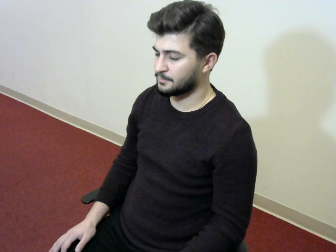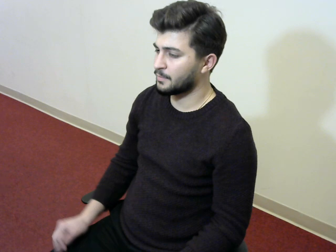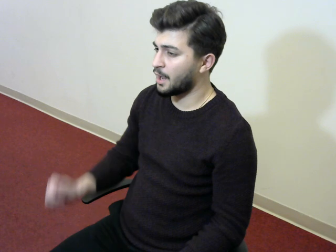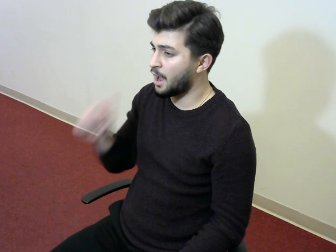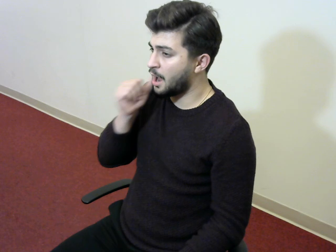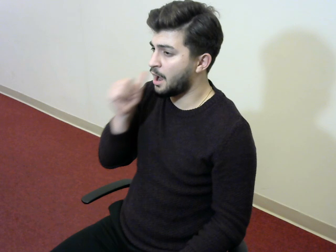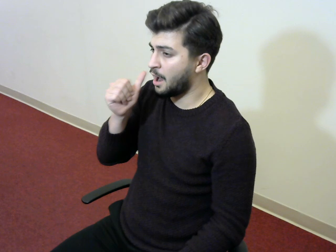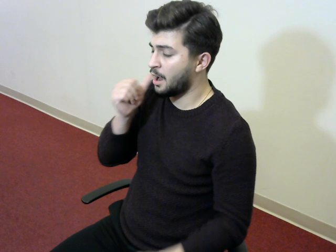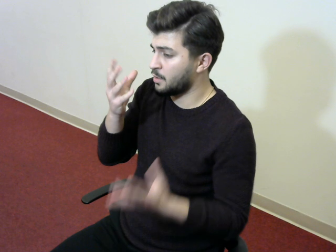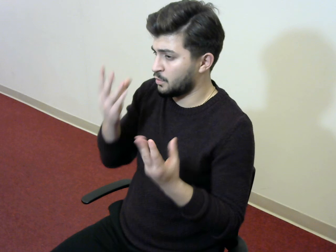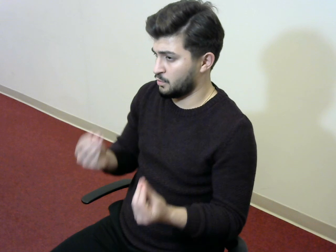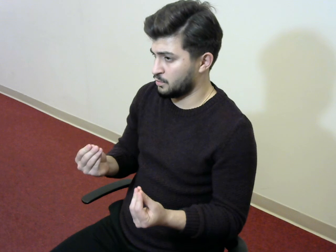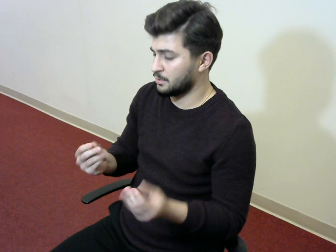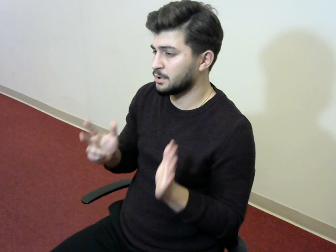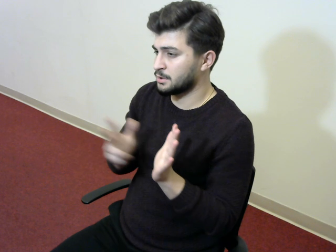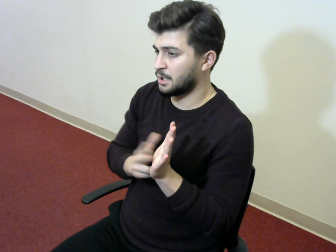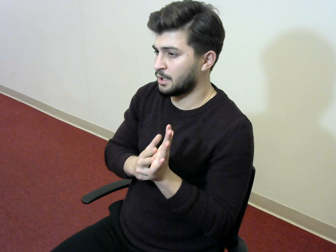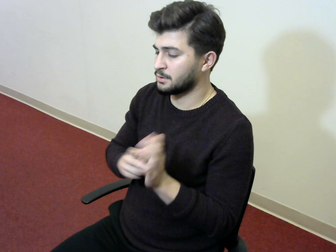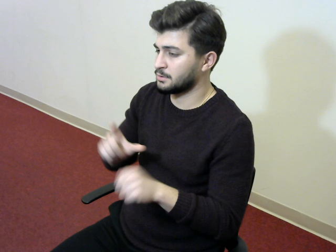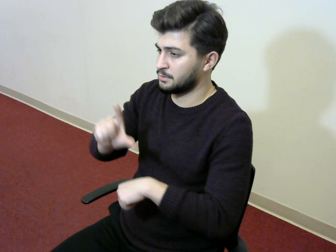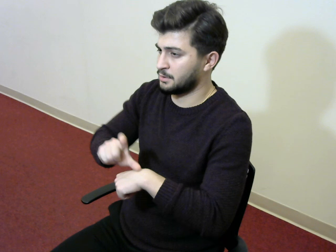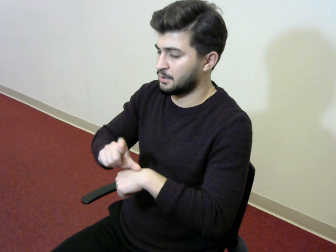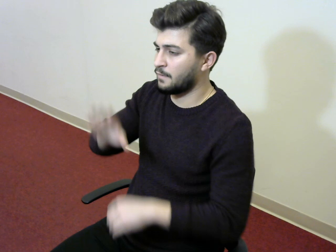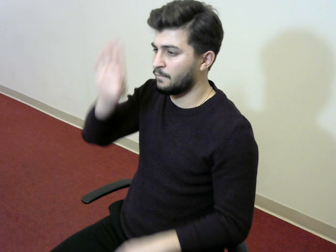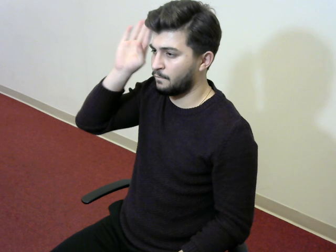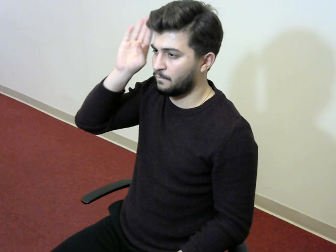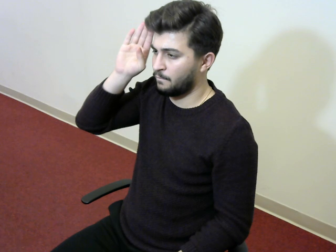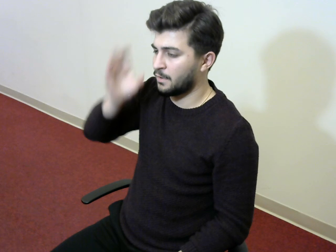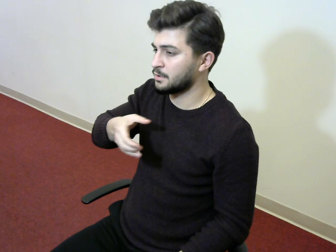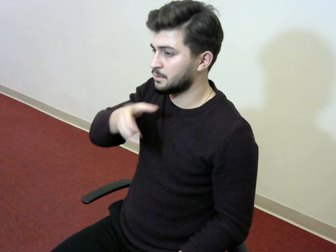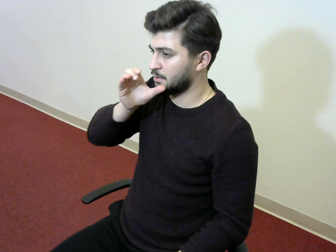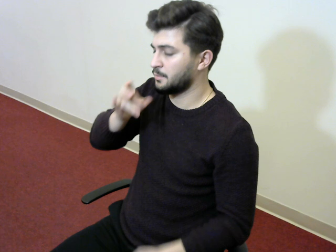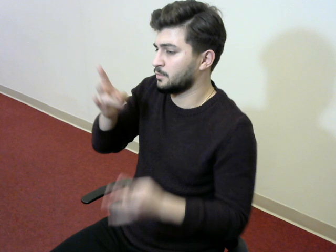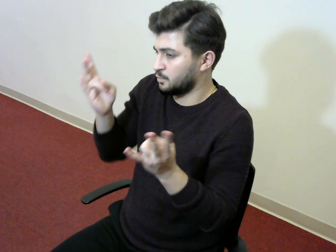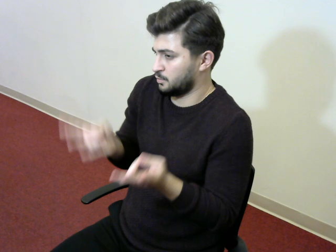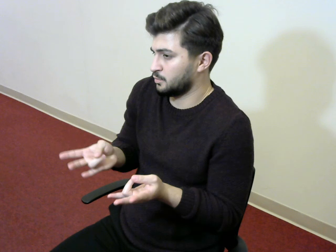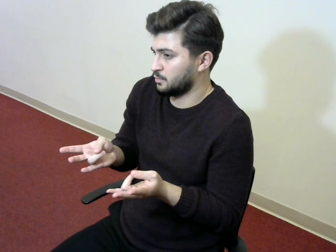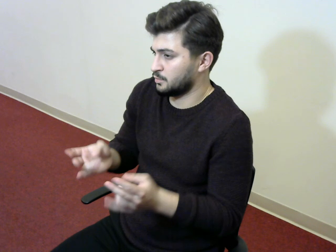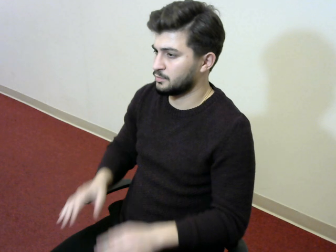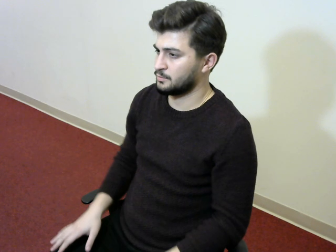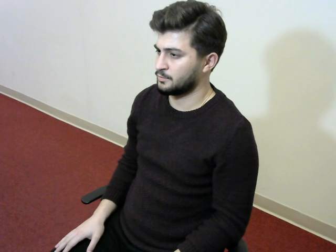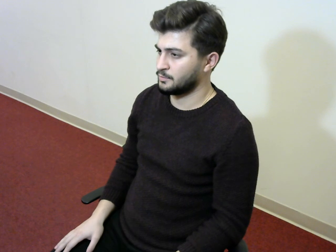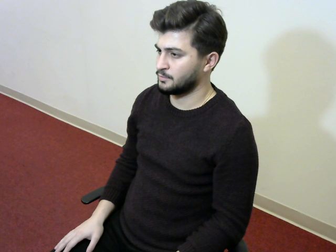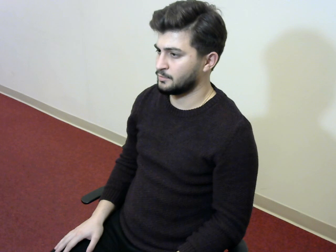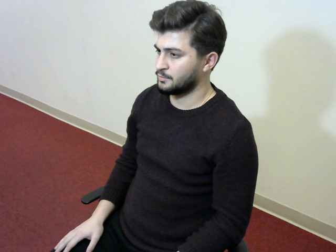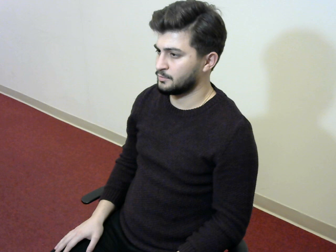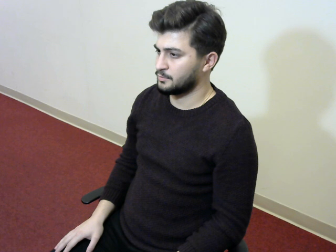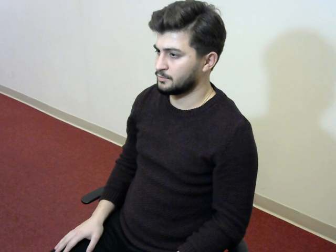Hər gün 8 stəkan su içmək lazımdır